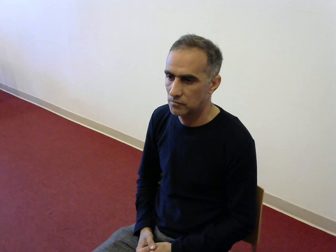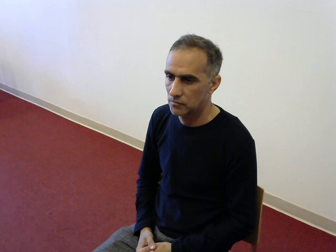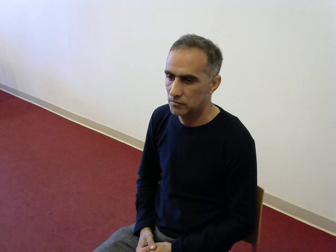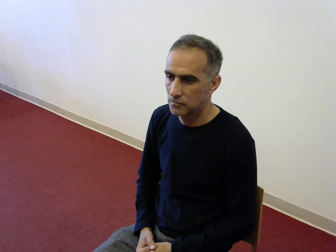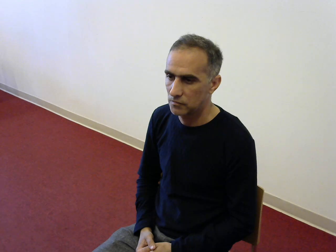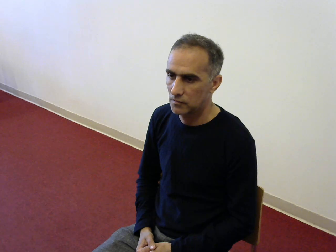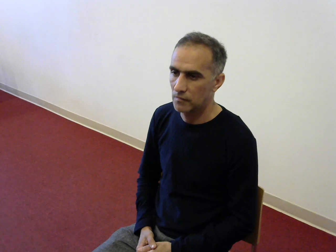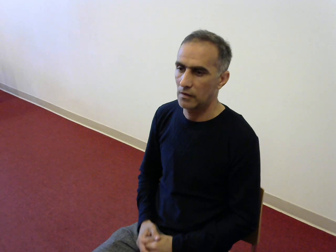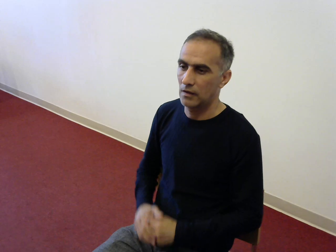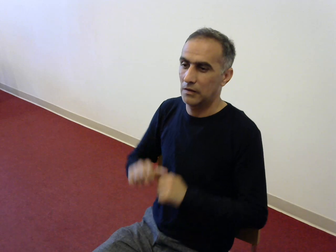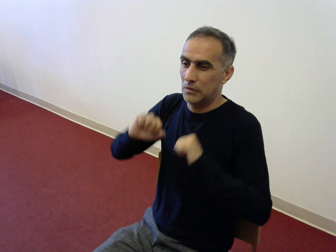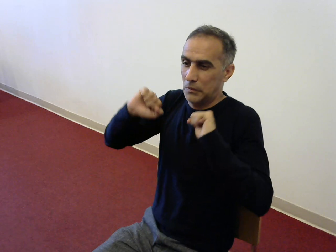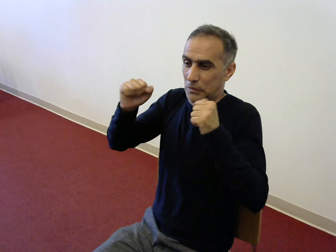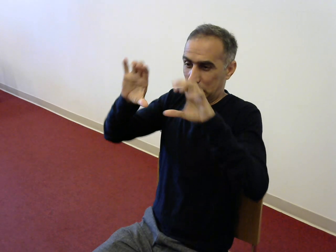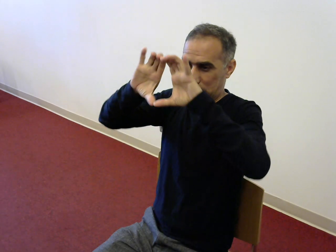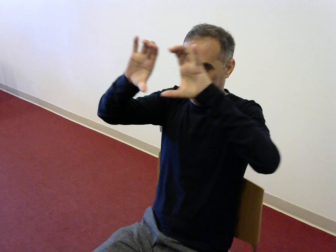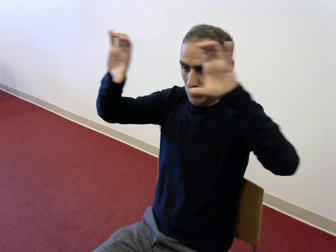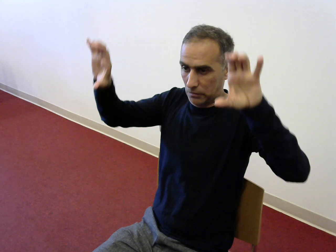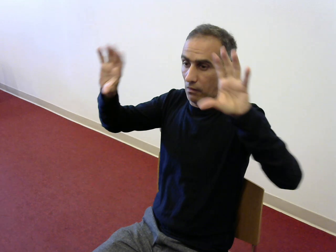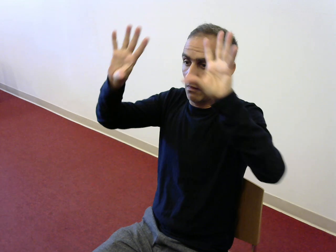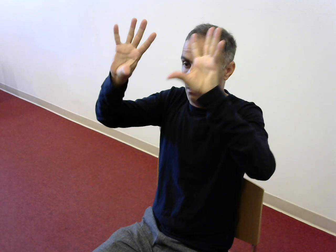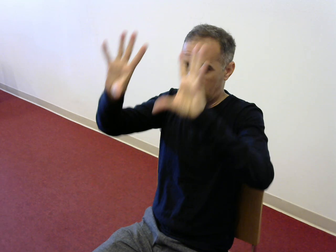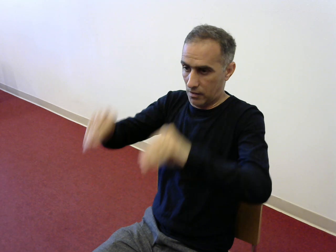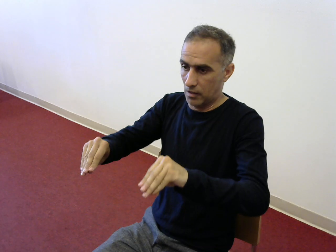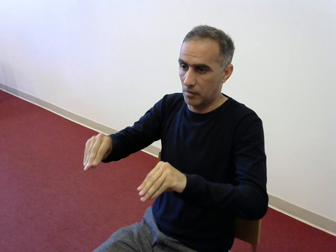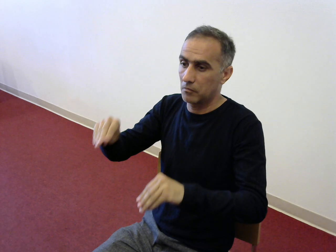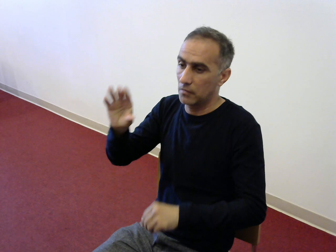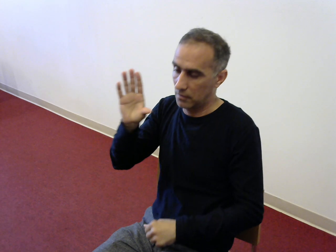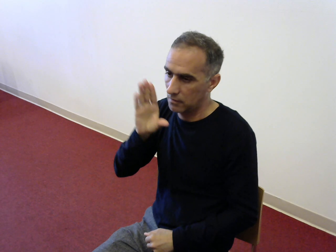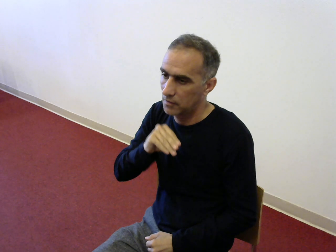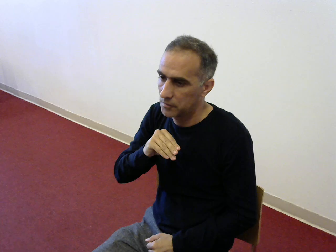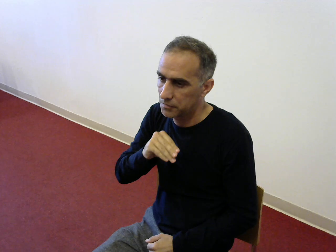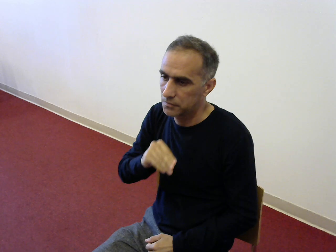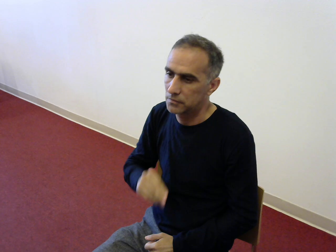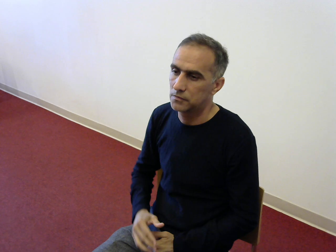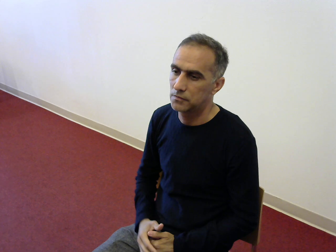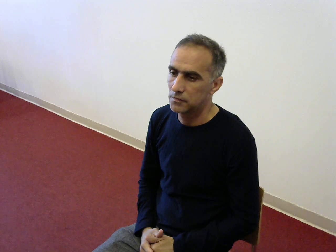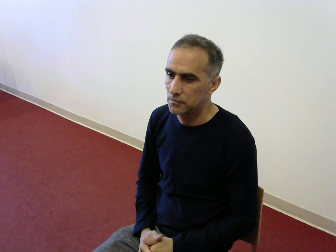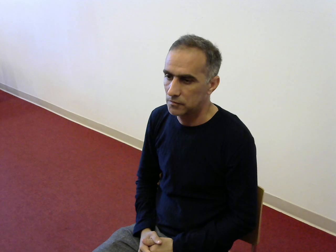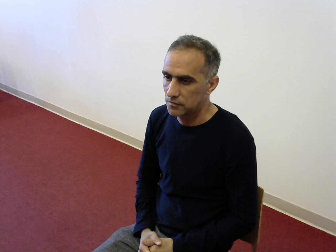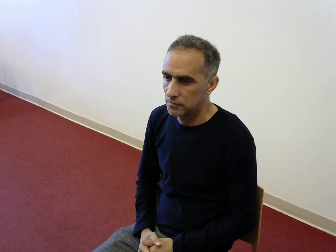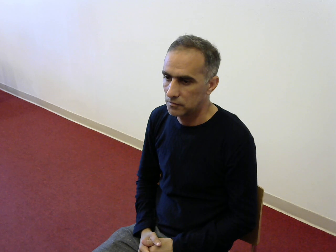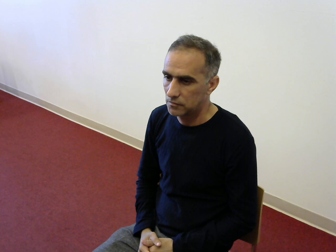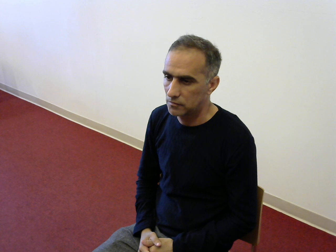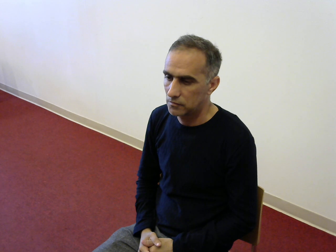Kondisioneri söndürə bilərsinizmi?